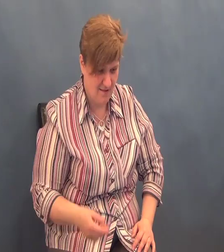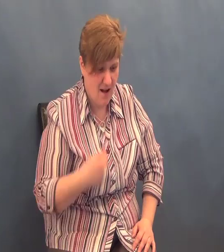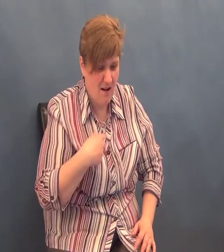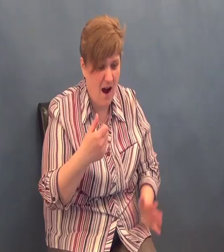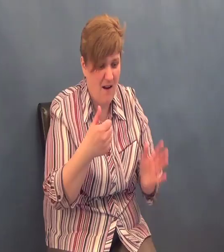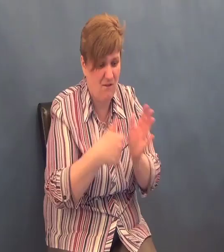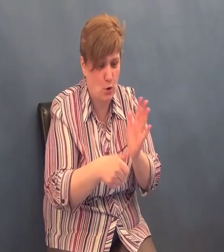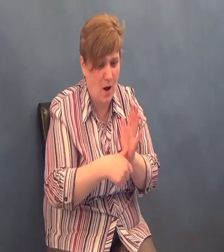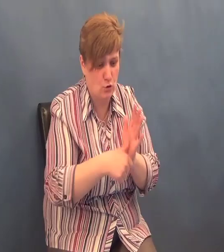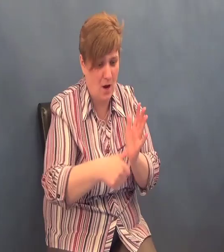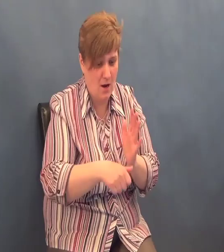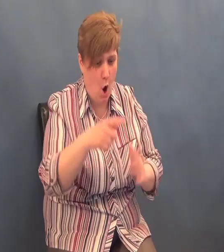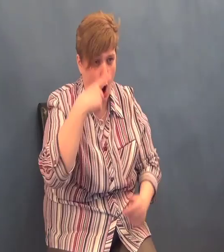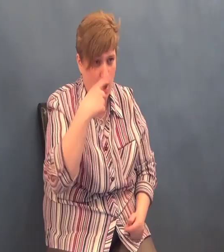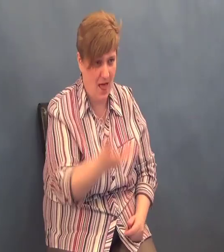Mam wycieczkę do Olsztyna.